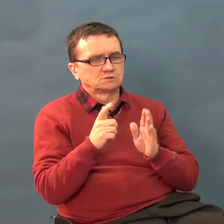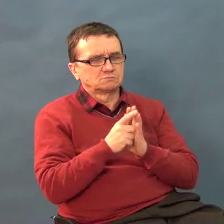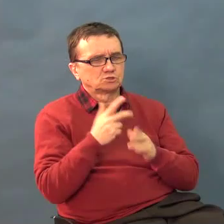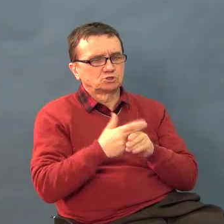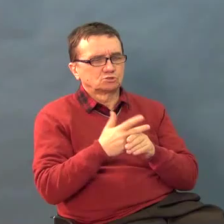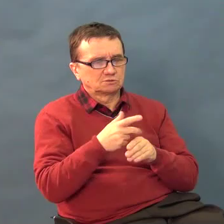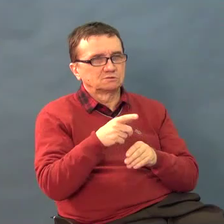Siedemnasta trzydzieści.